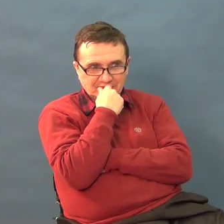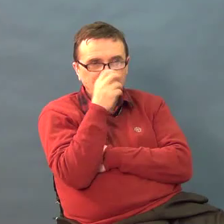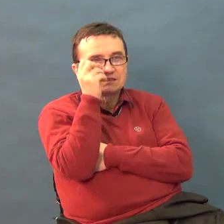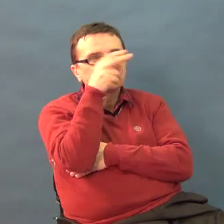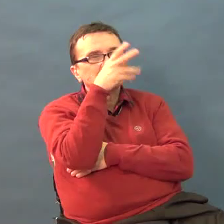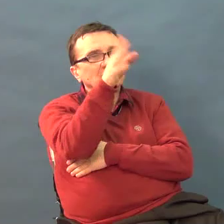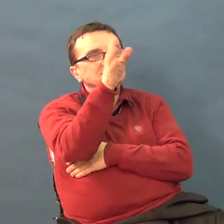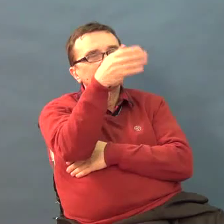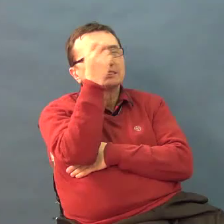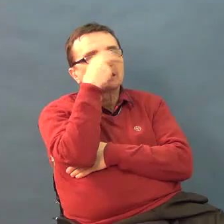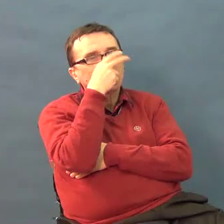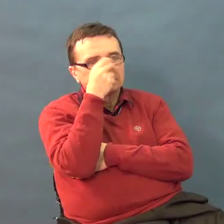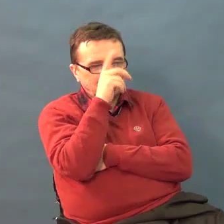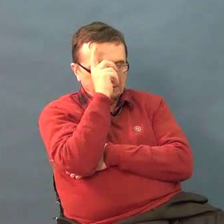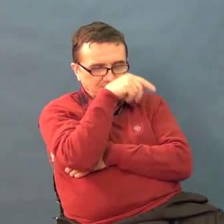Tam na plaży.